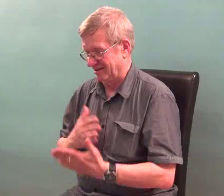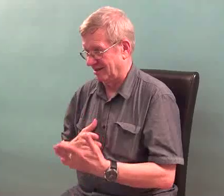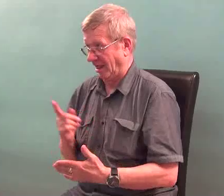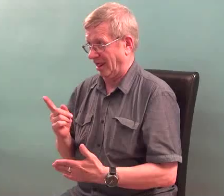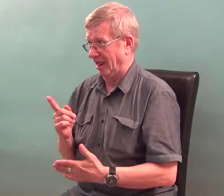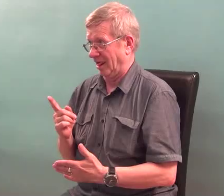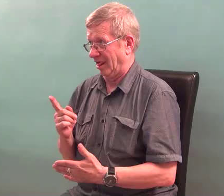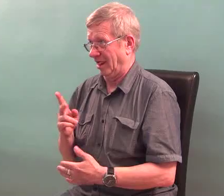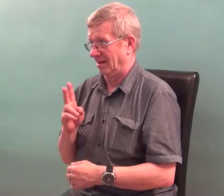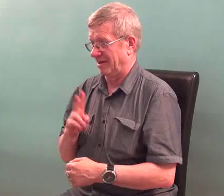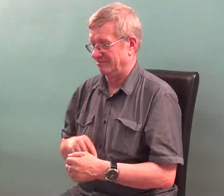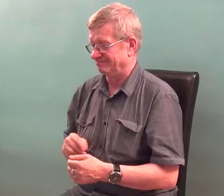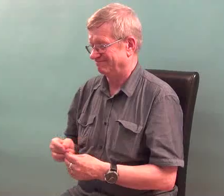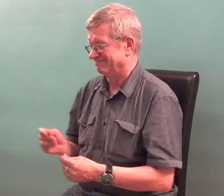Ale widzi policjanta i oddaje jej.